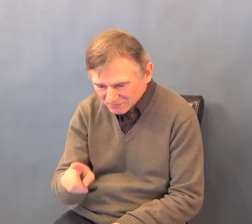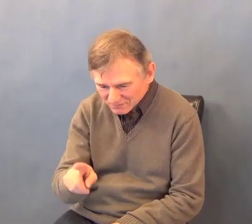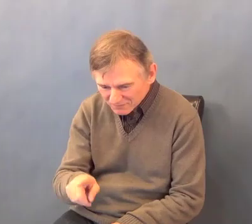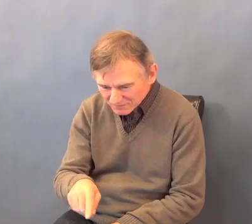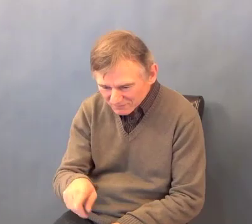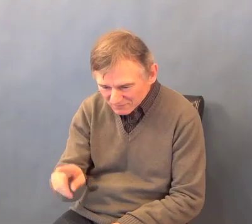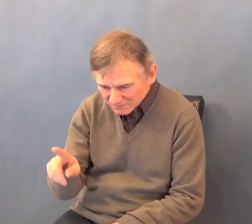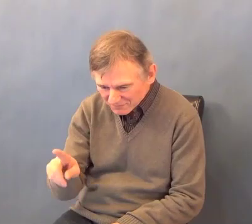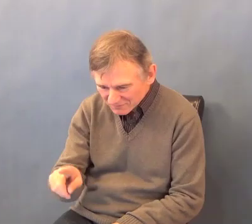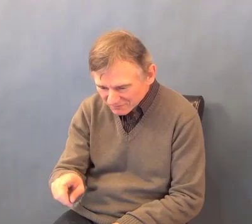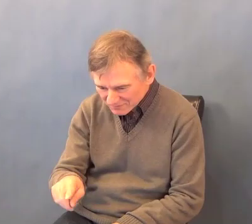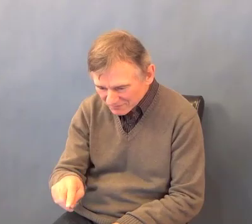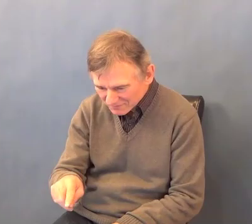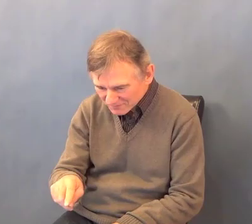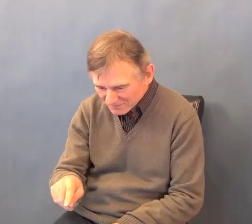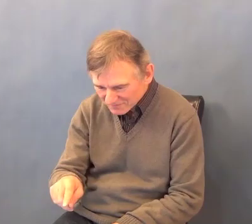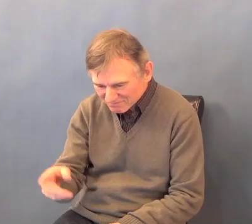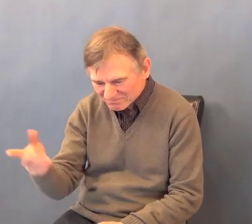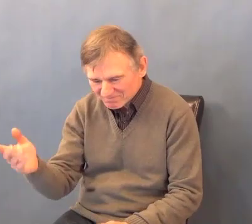Tutaj...